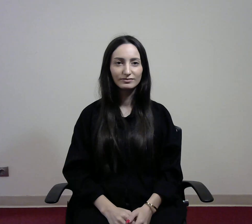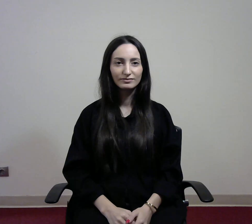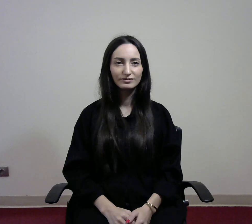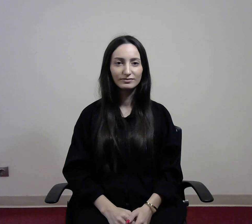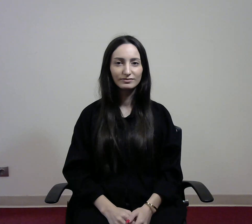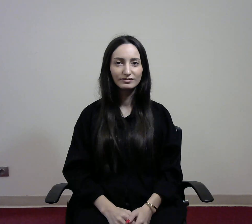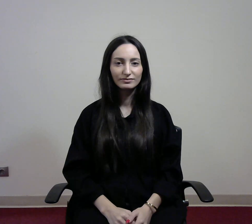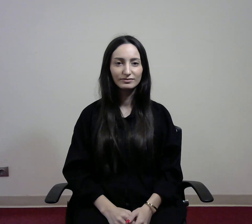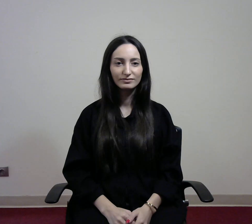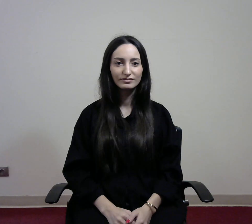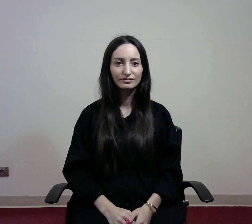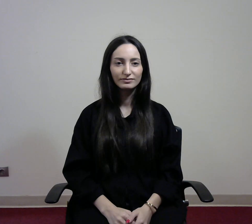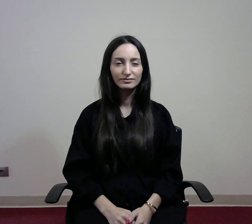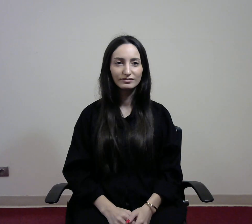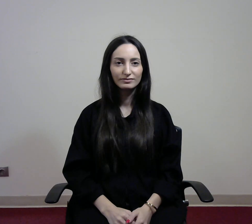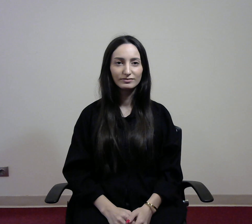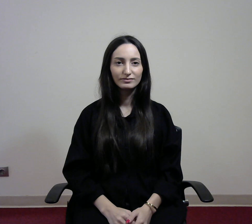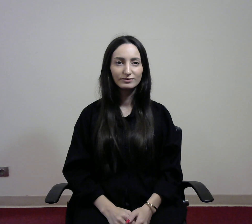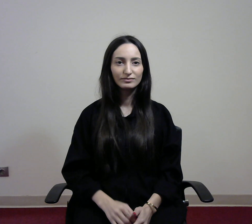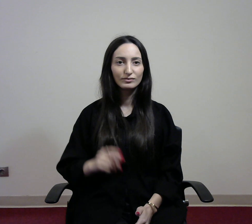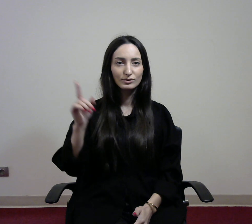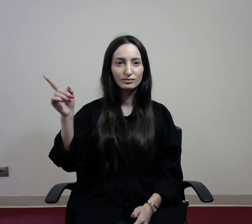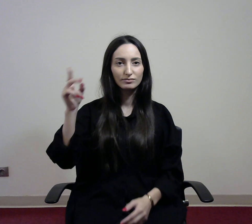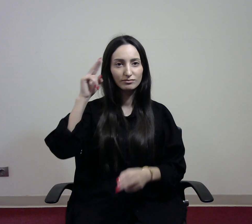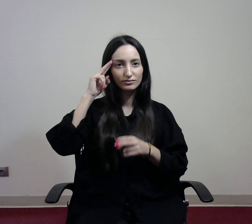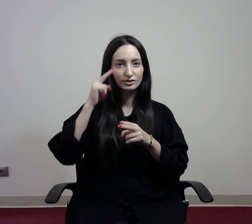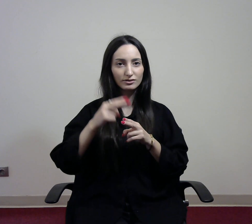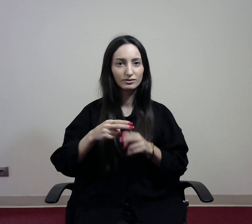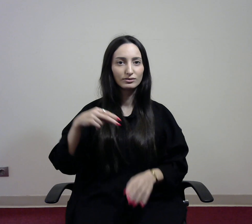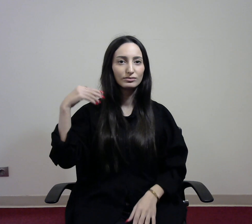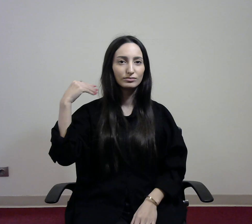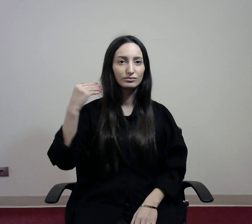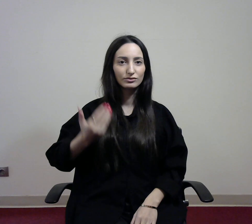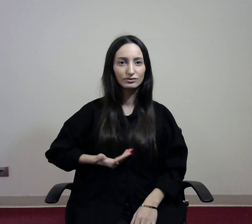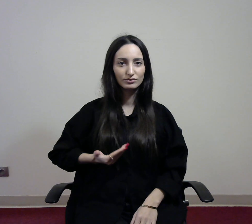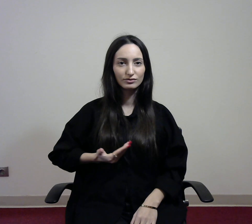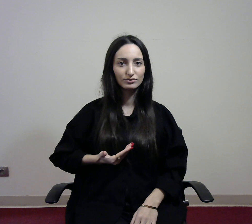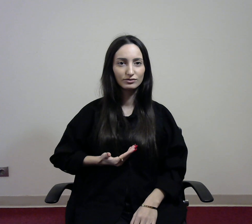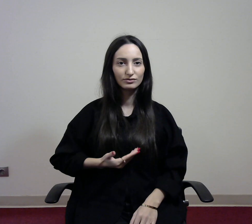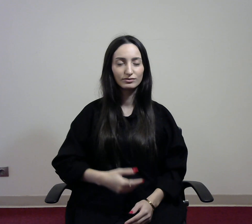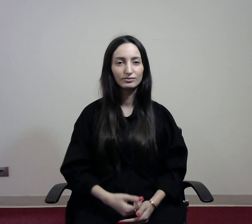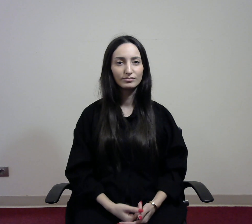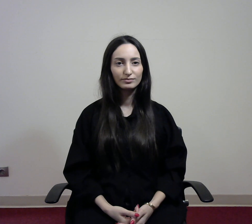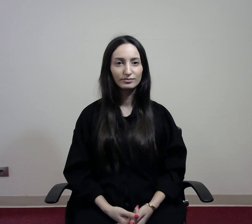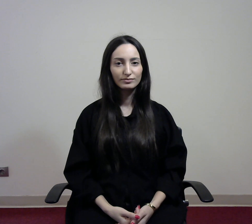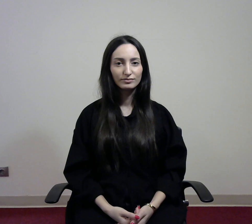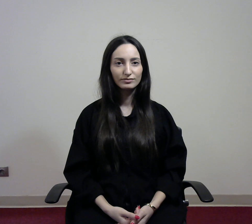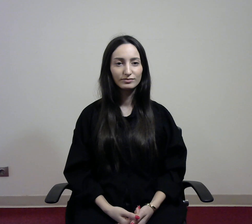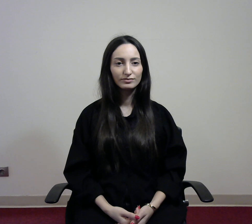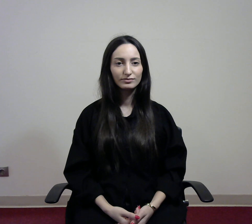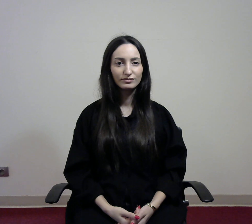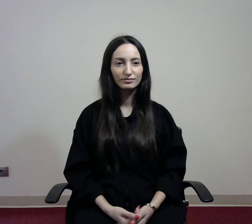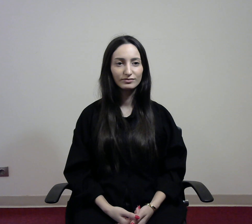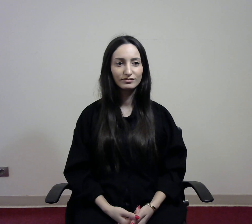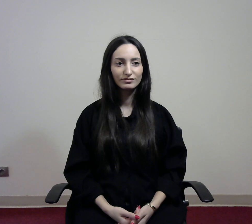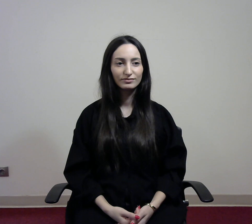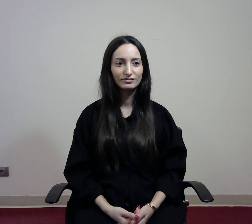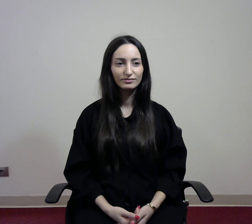Onun qardaşı Türkiyədə yaşayır